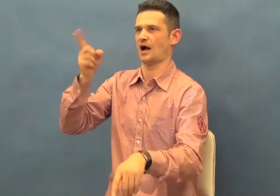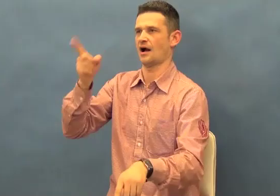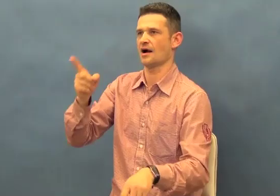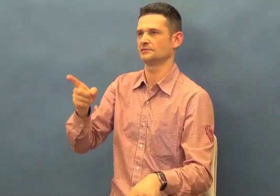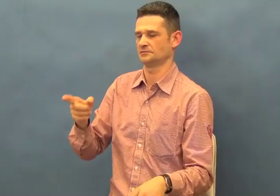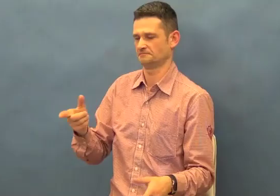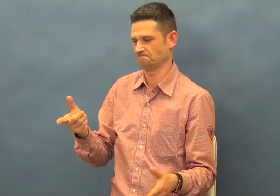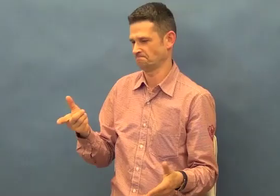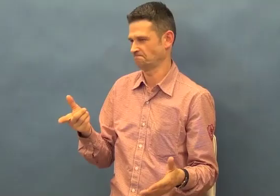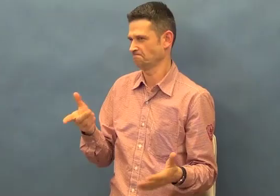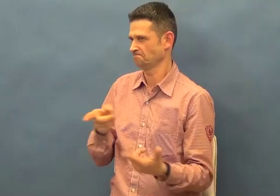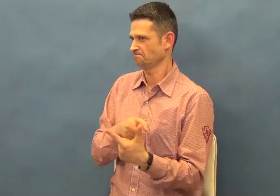Zakaz.